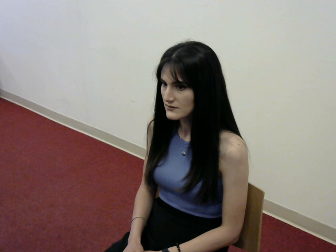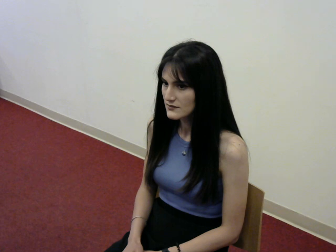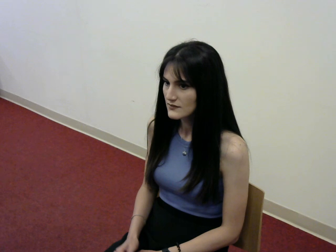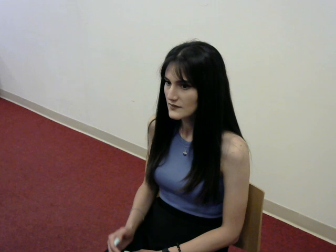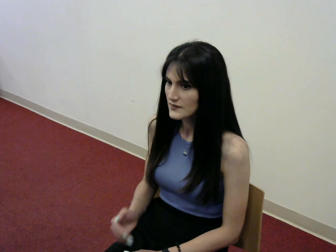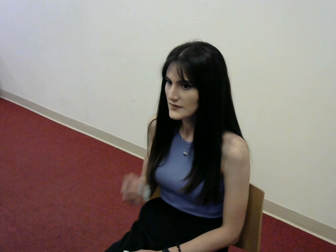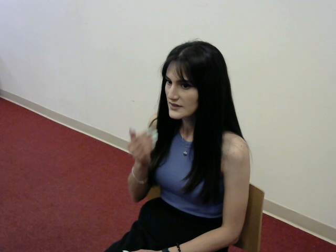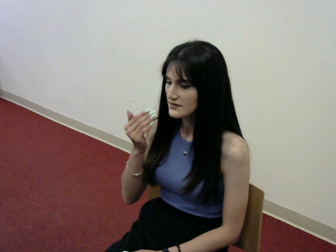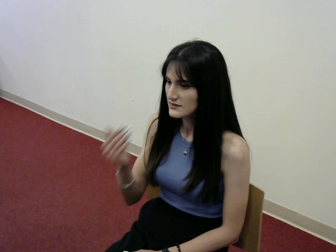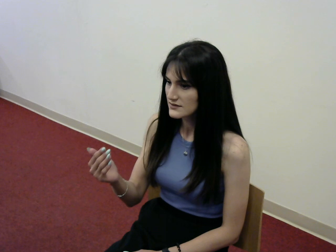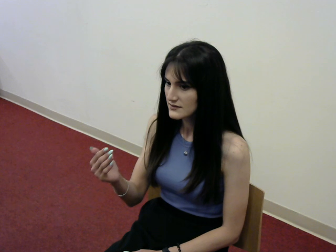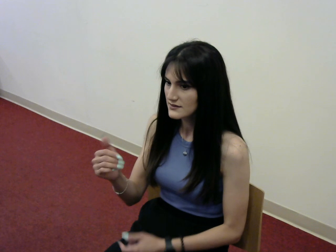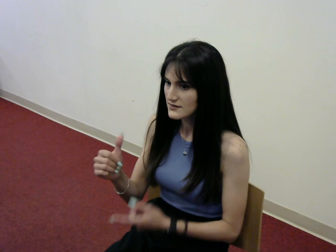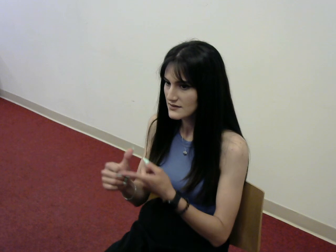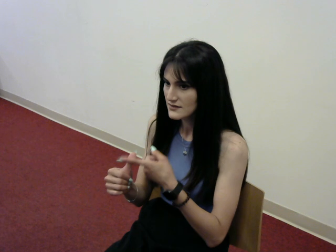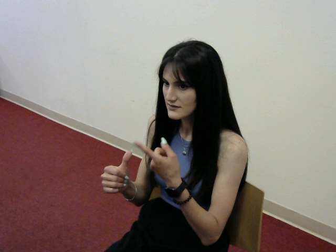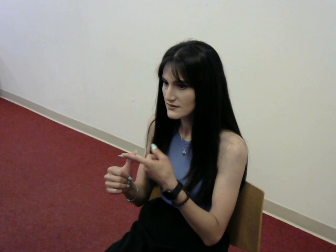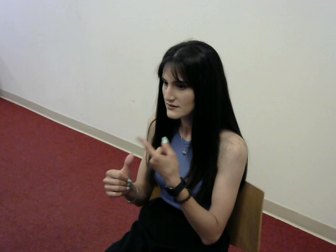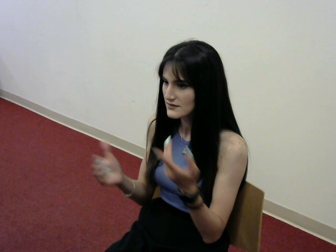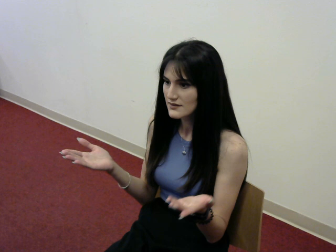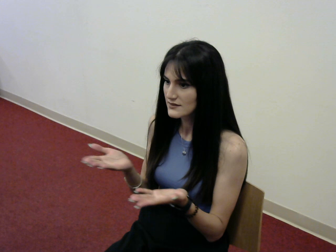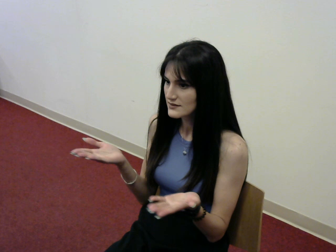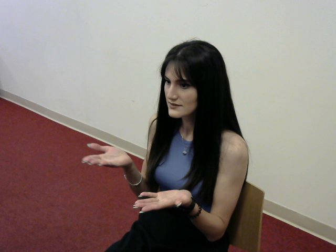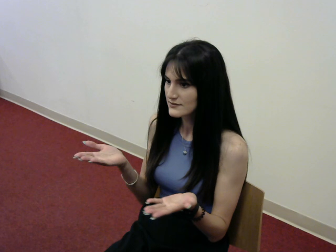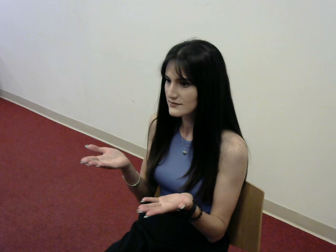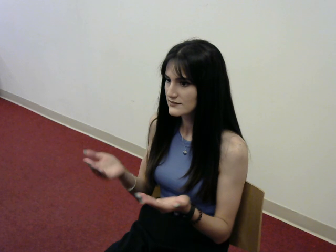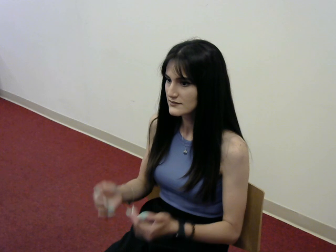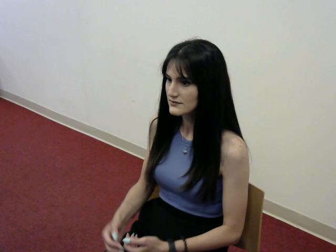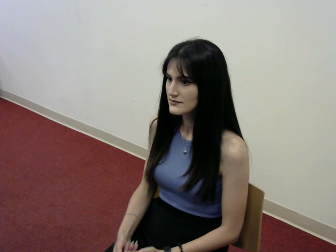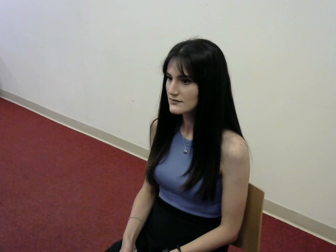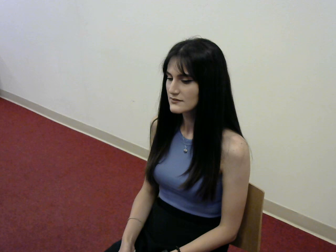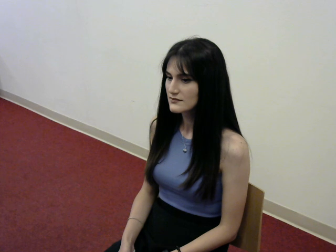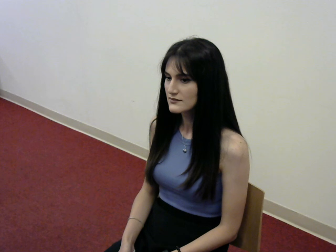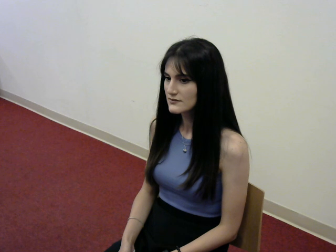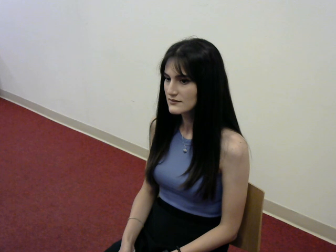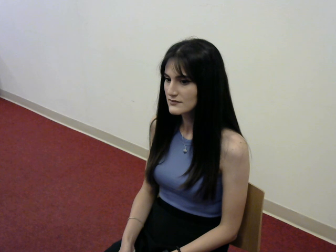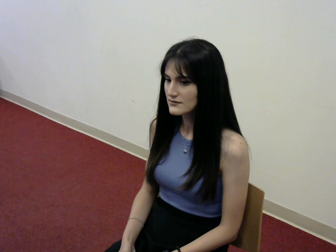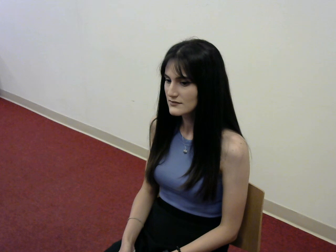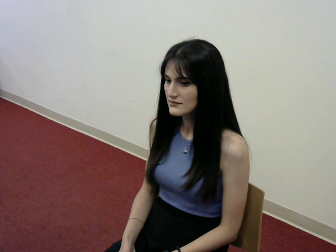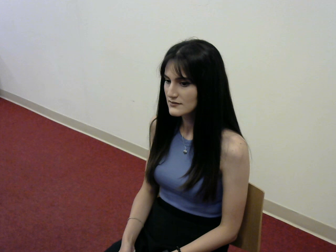Sizin adınız nədir?